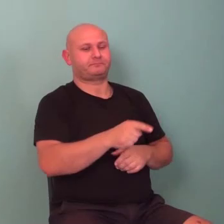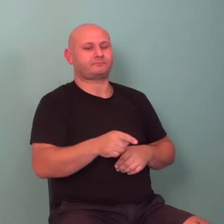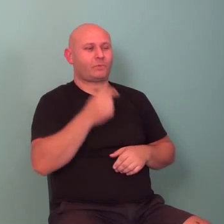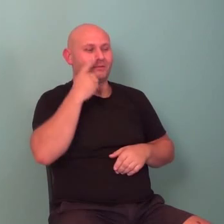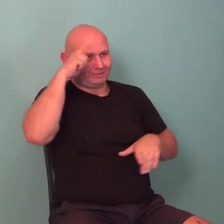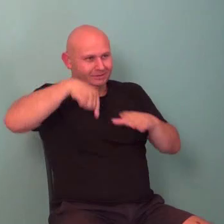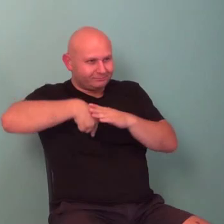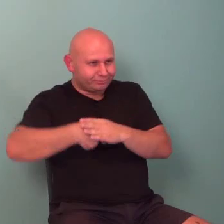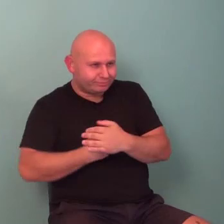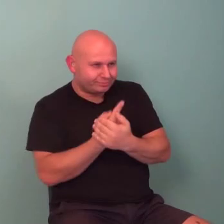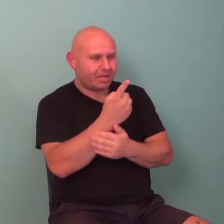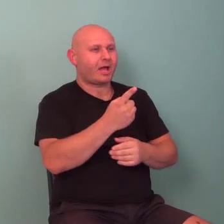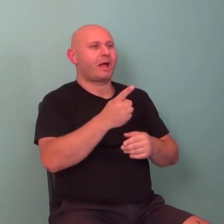Kot wchodzi do tej rury od dołu.